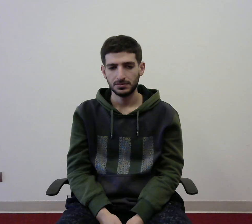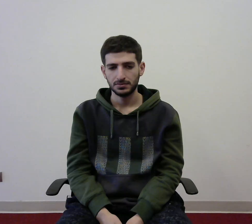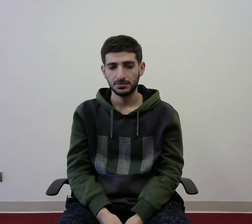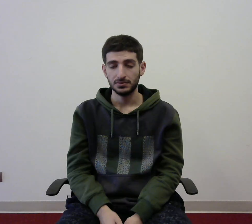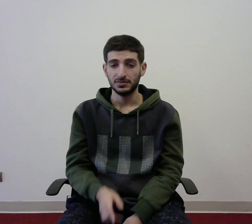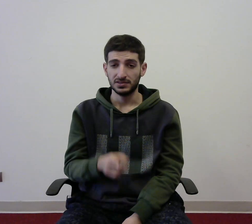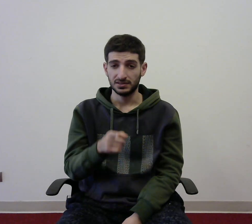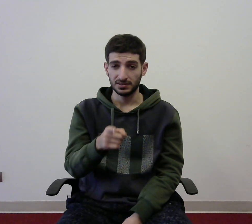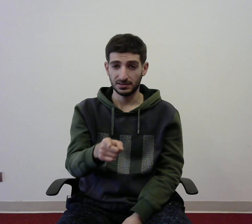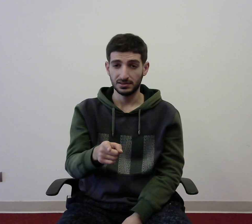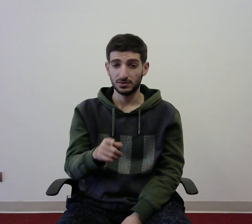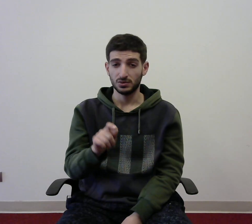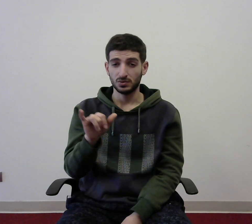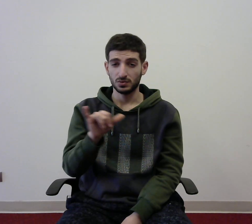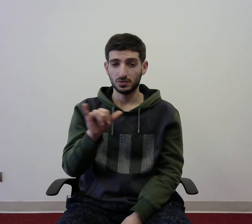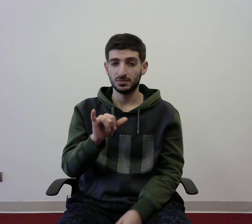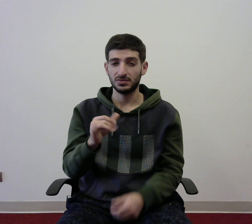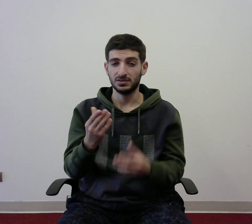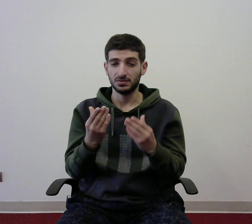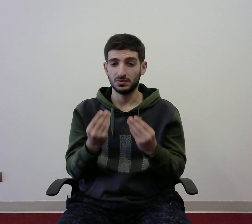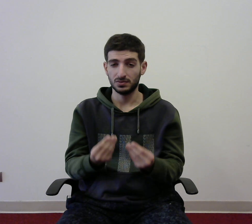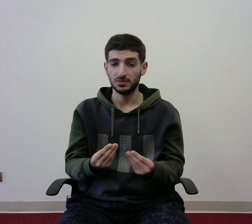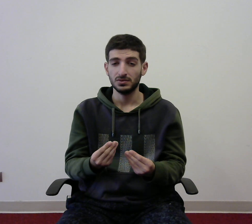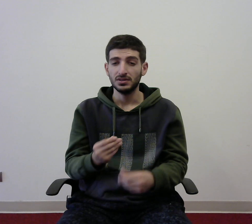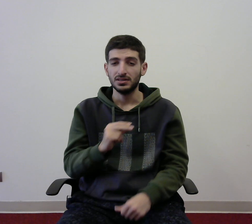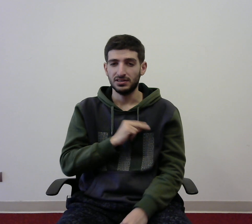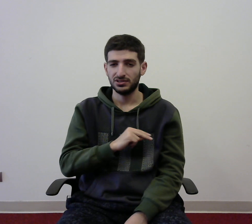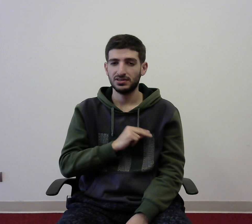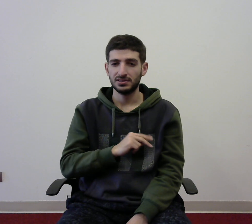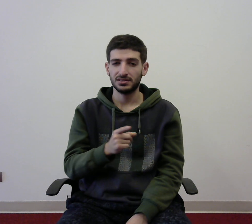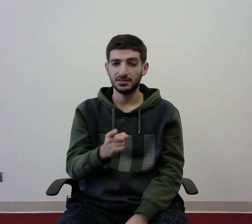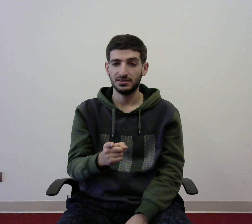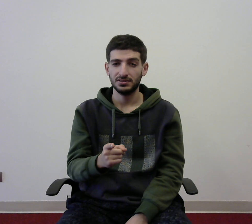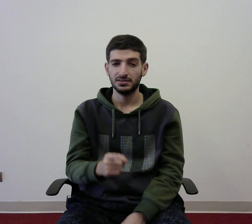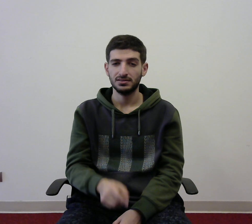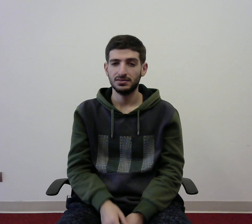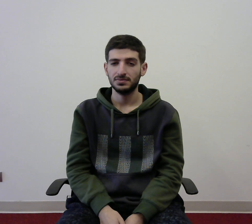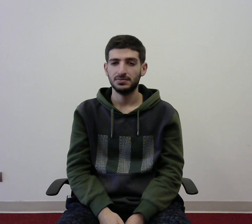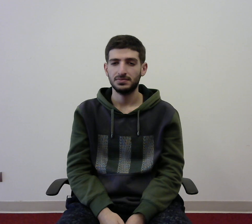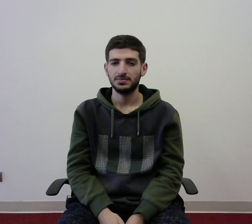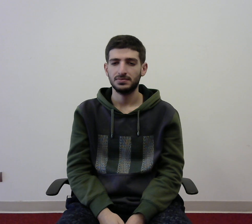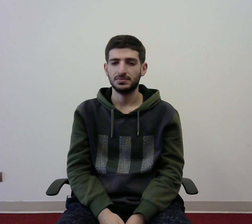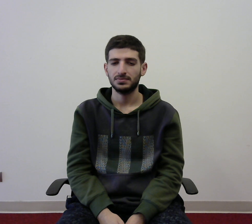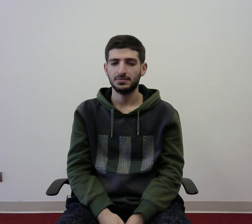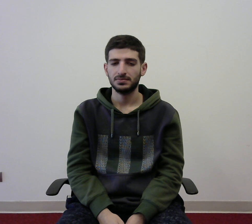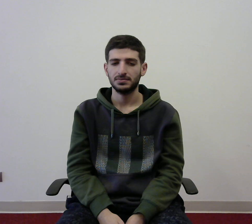Sən şənbə günü işləyirsən?